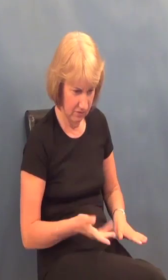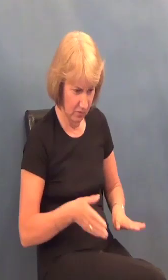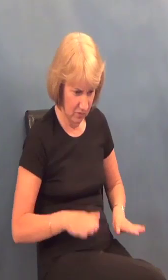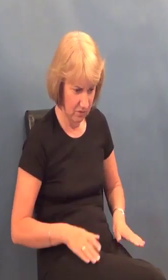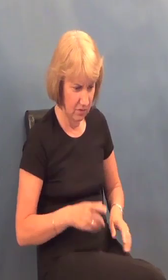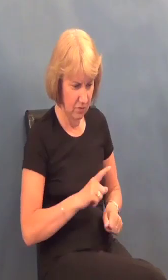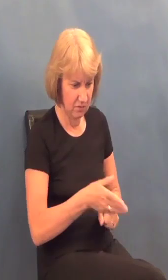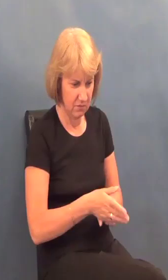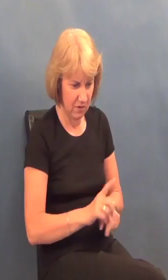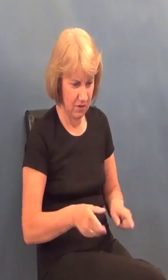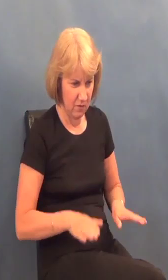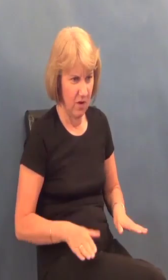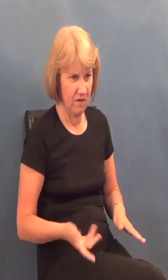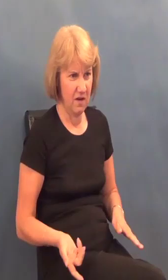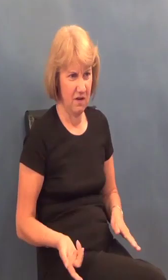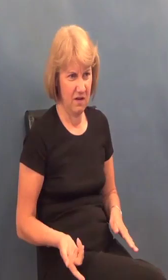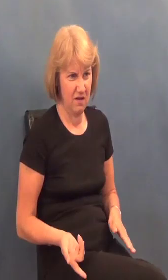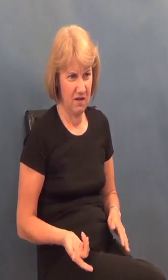To ławka i nie wolno jej piłować?